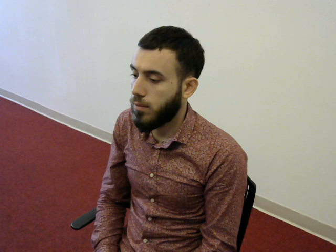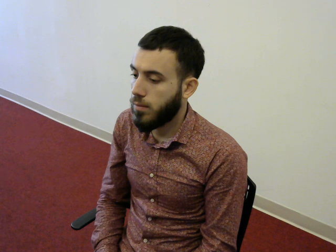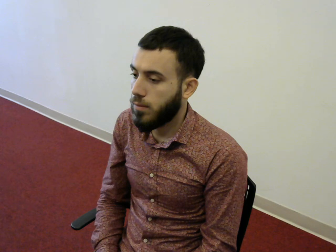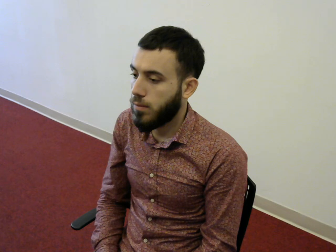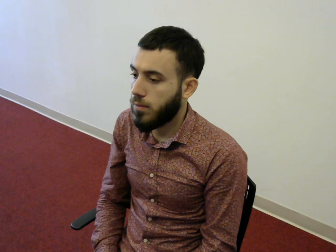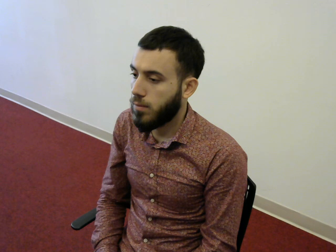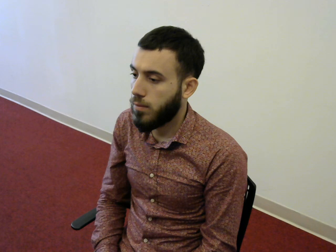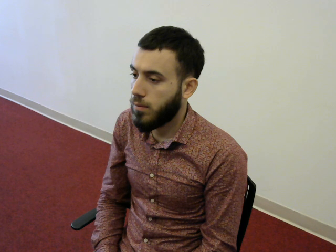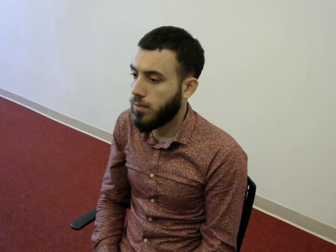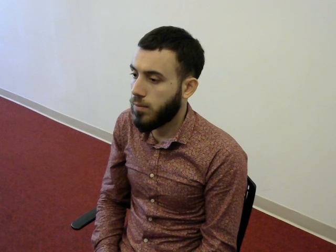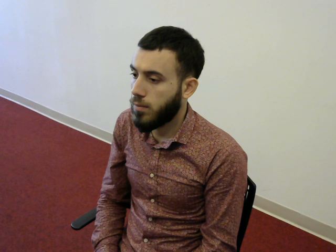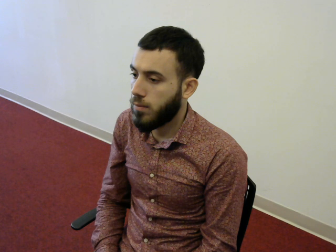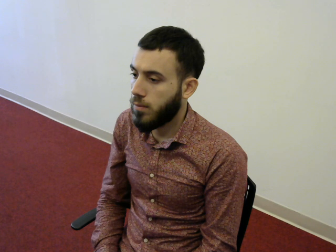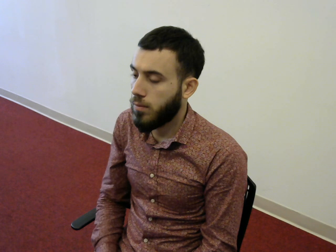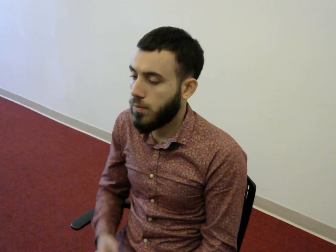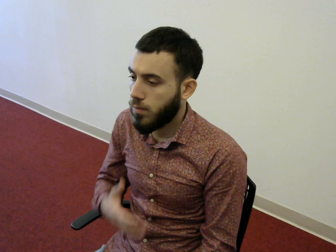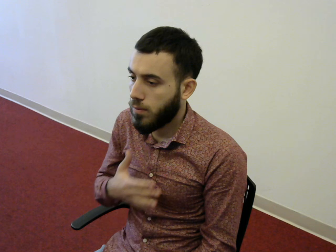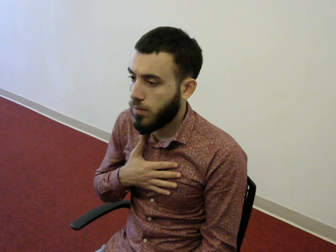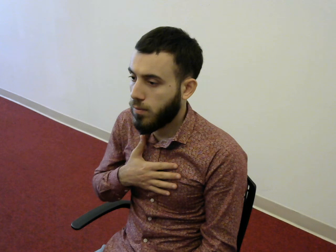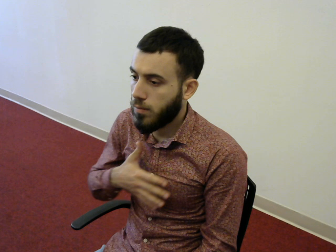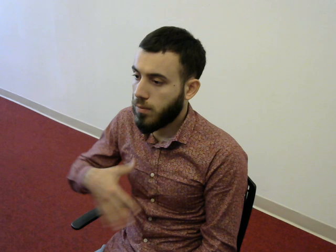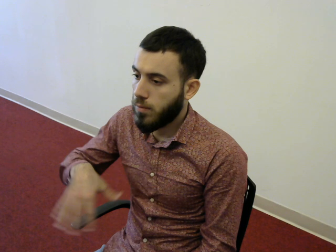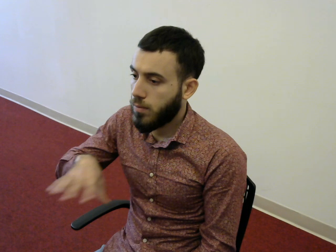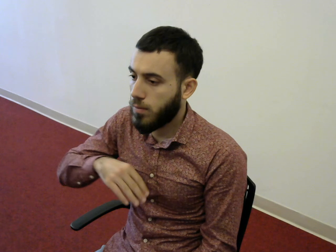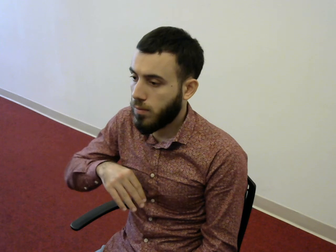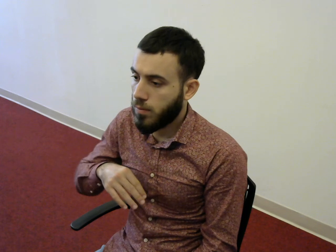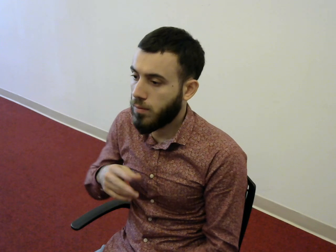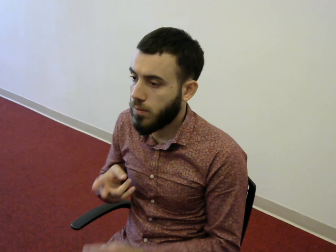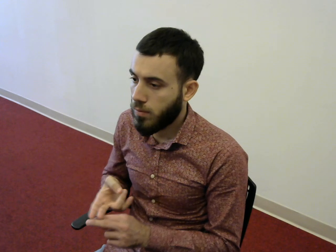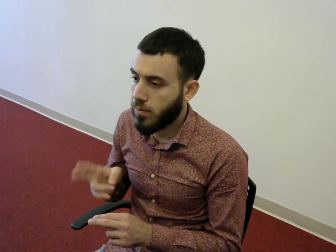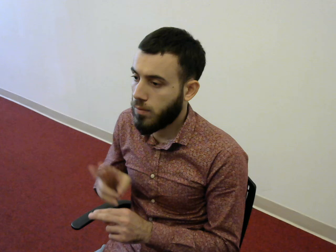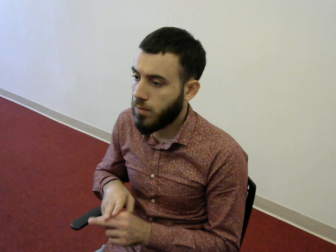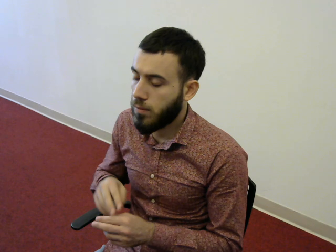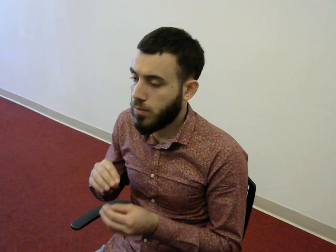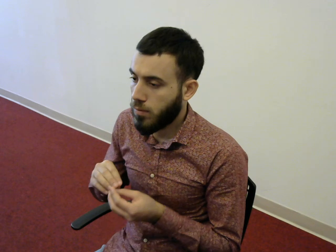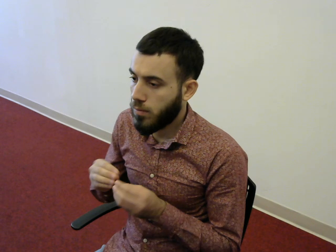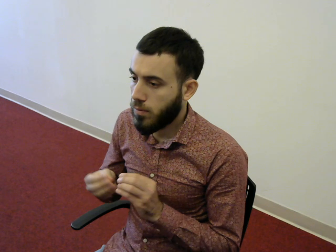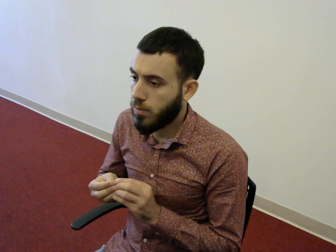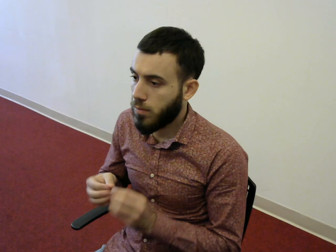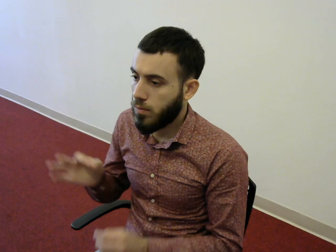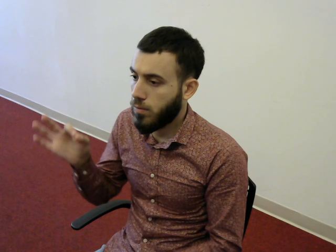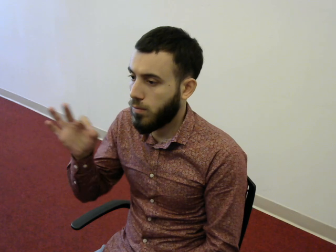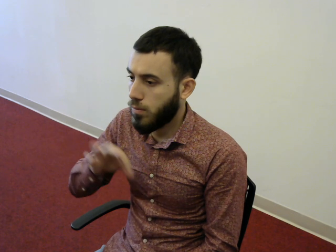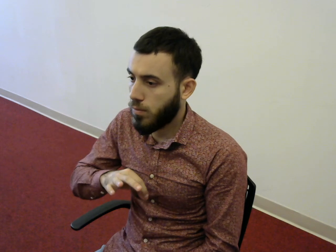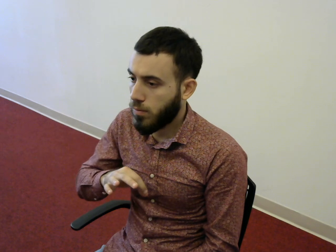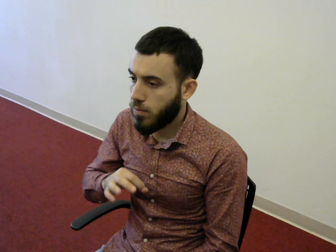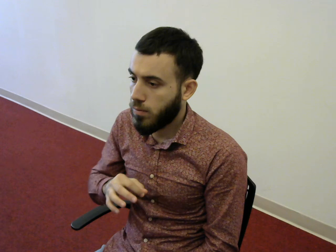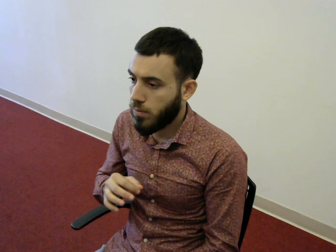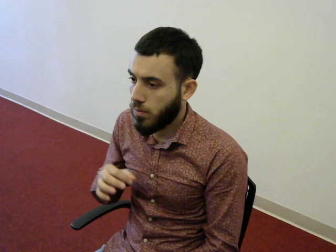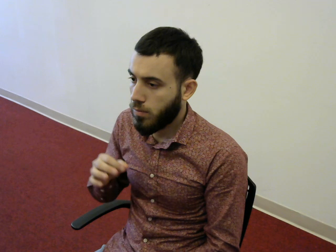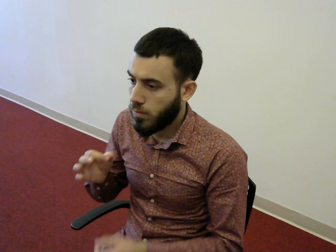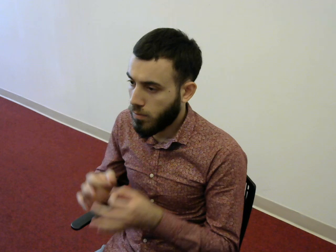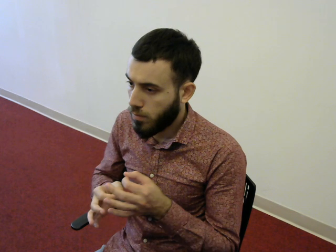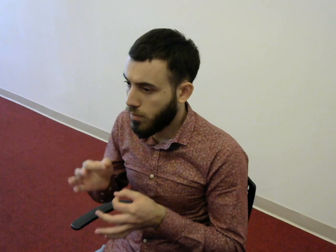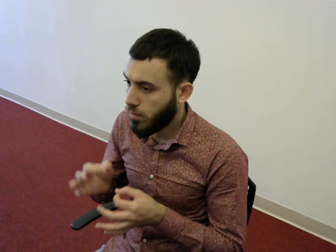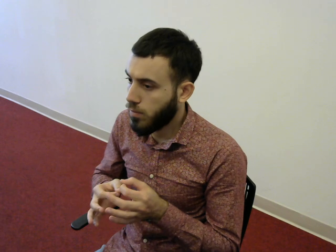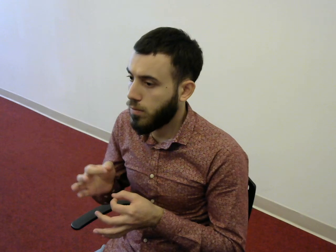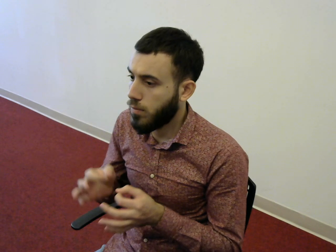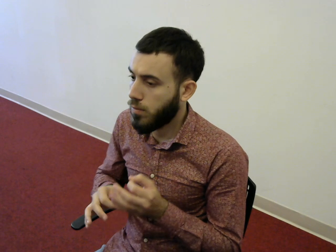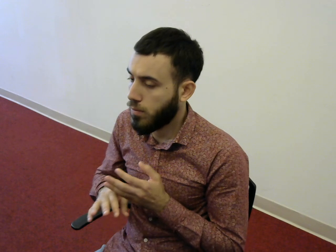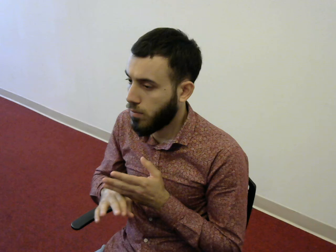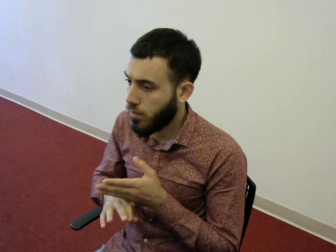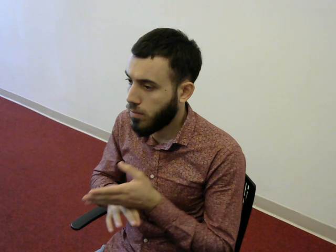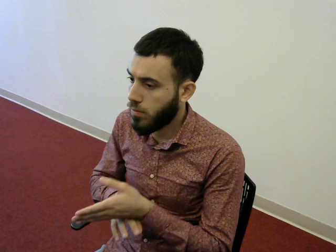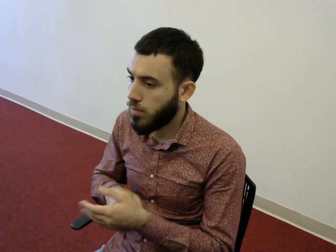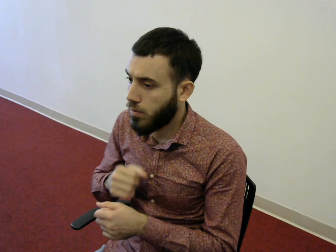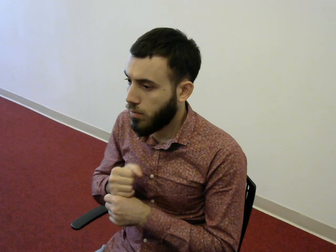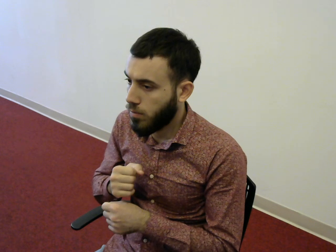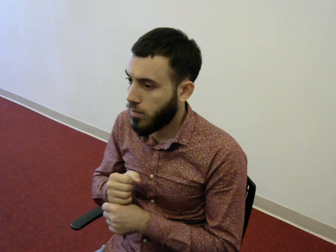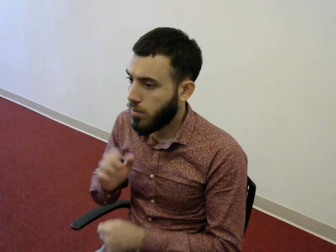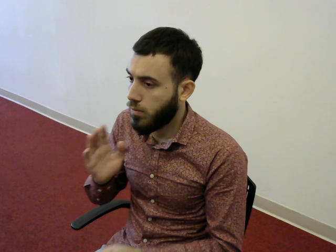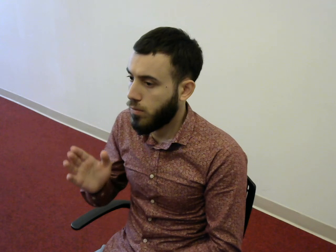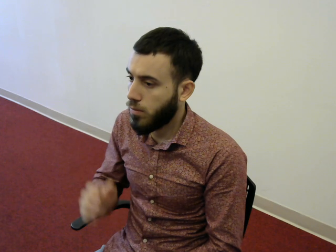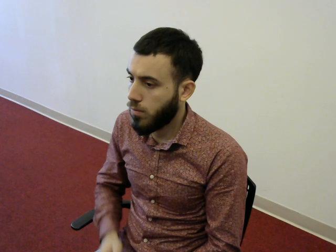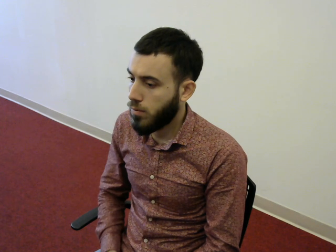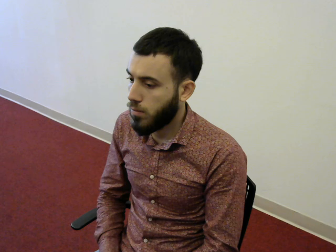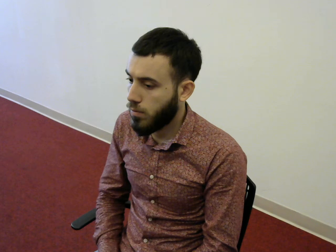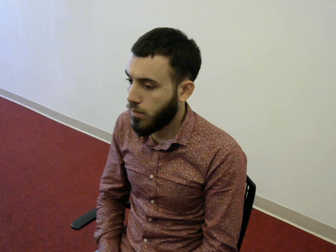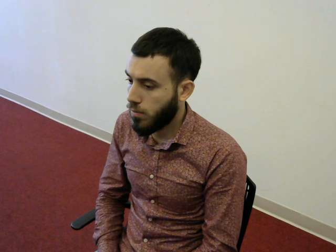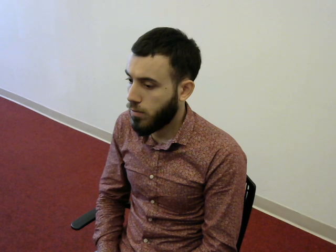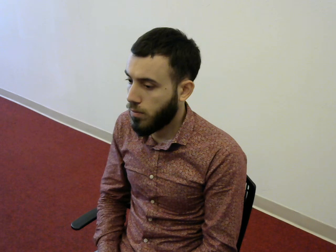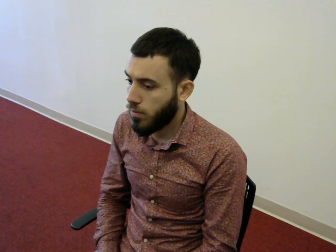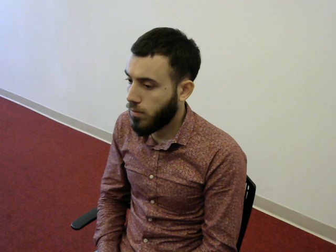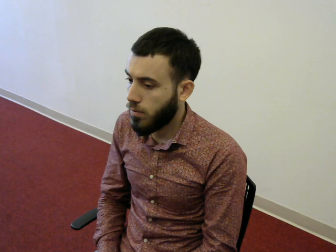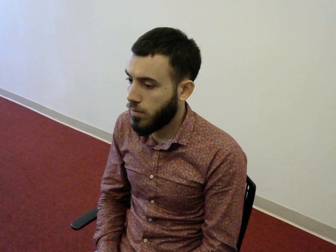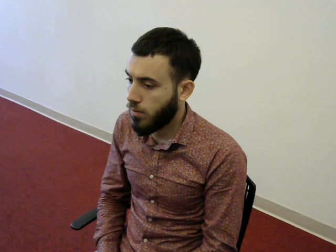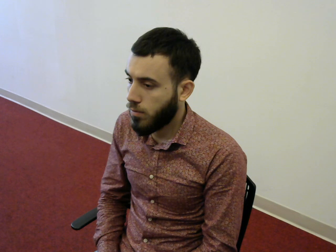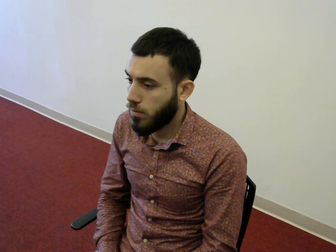Biz bu məsələ ilə bağlı məhkəməyə müraciət edəcəyik